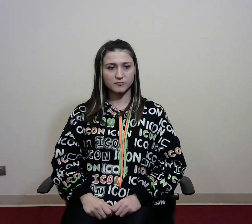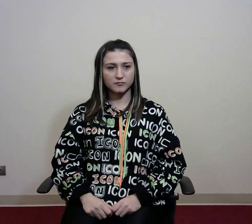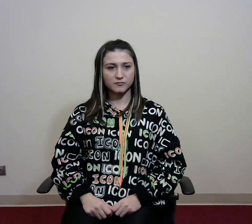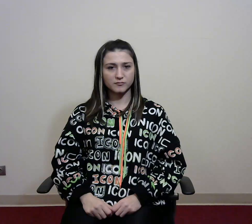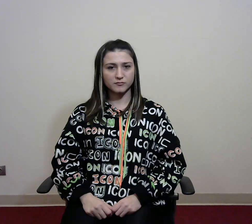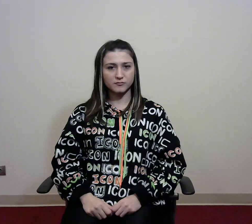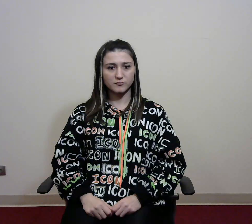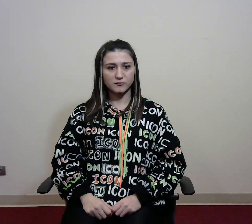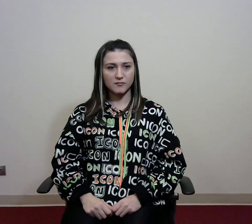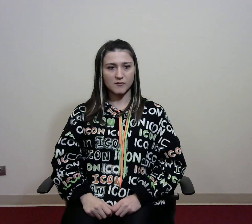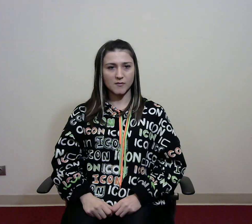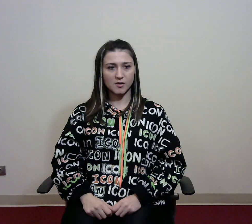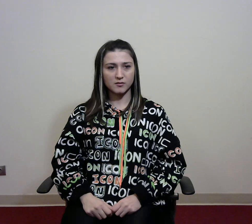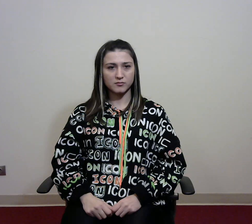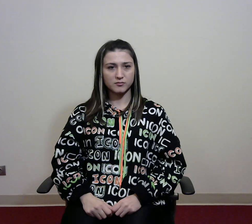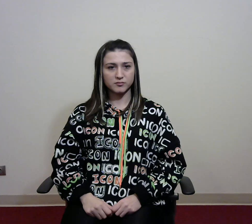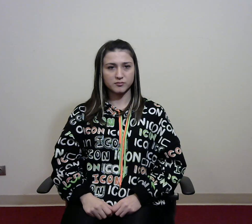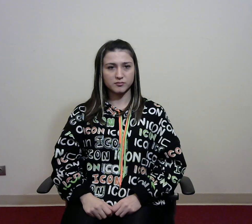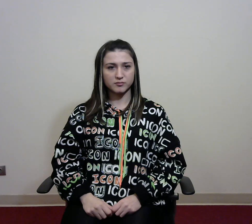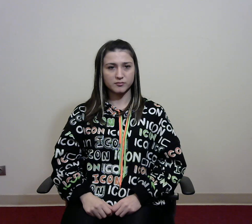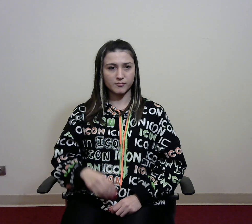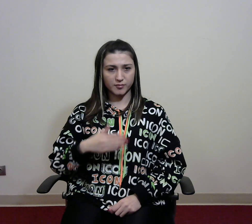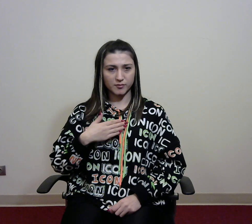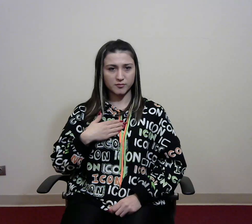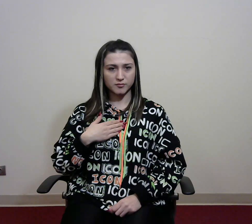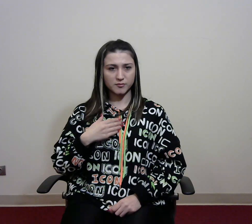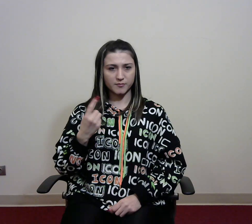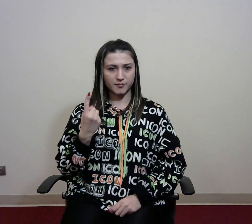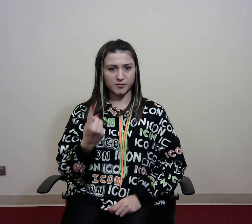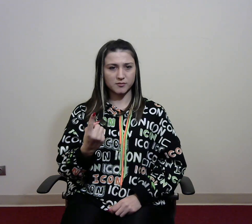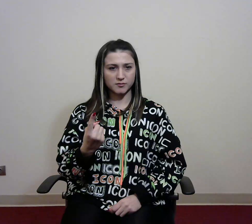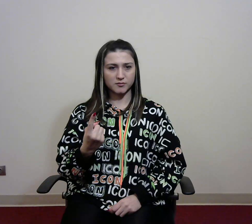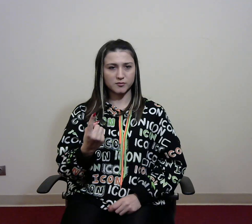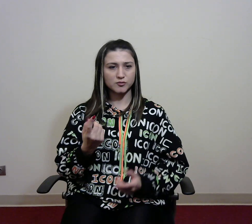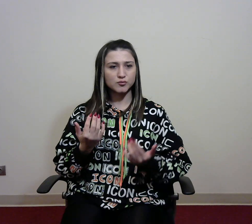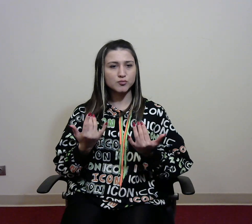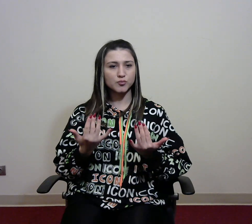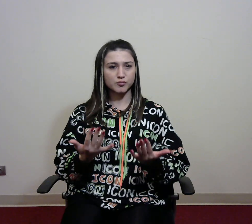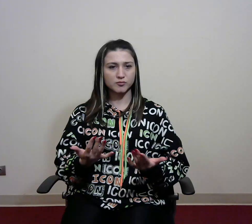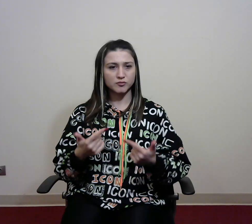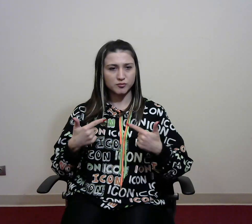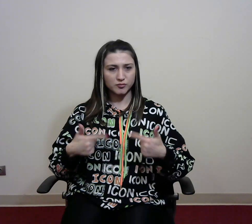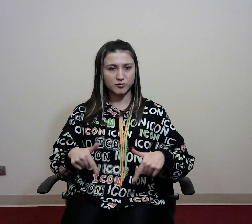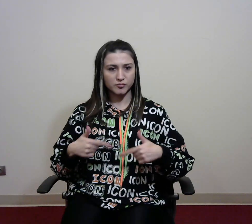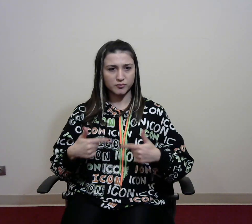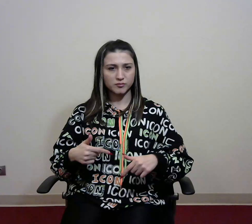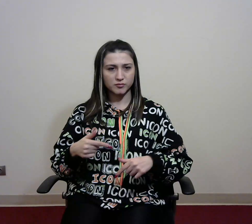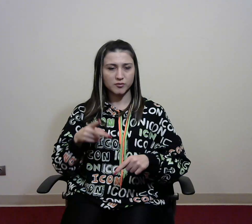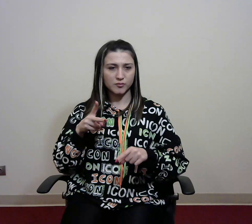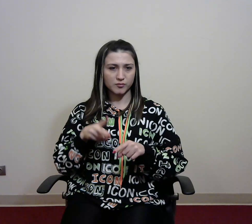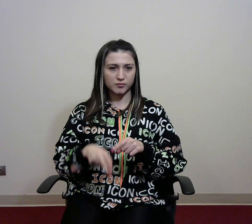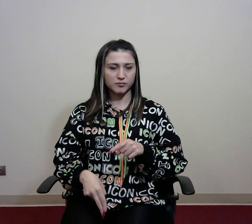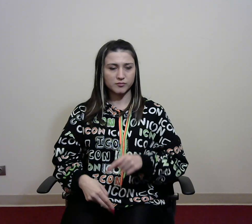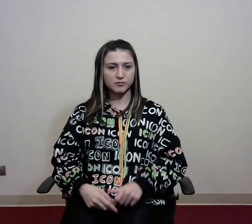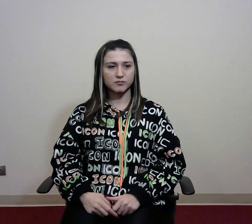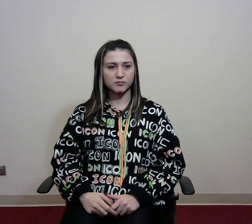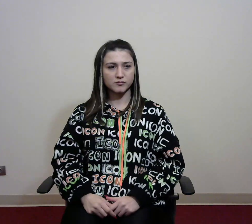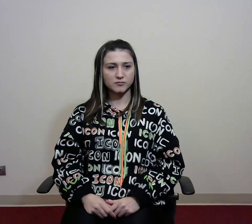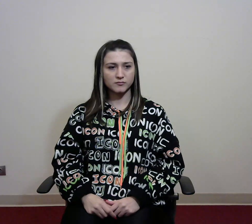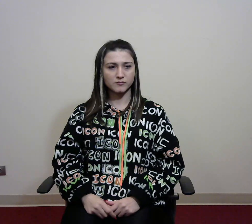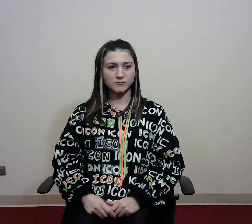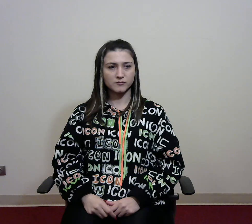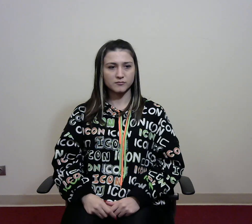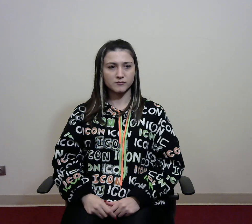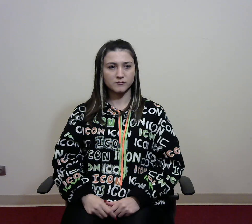Mən bir neçə imtahandan kəsildim